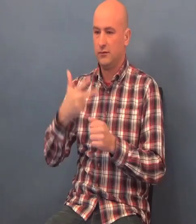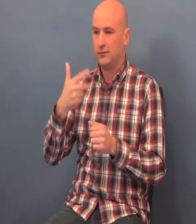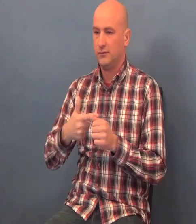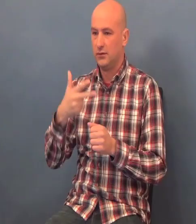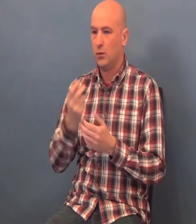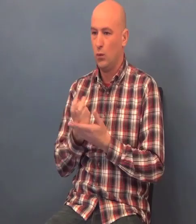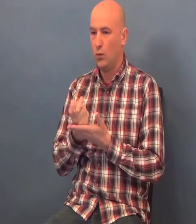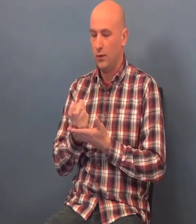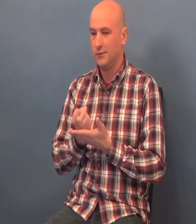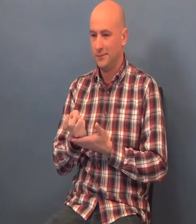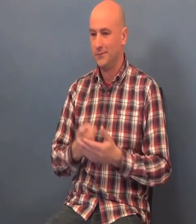Dwudziestego trzeciego lutego.